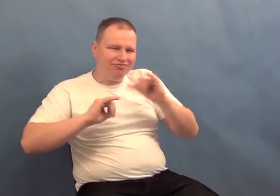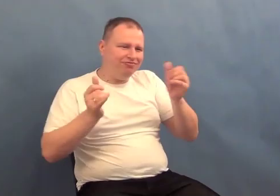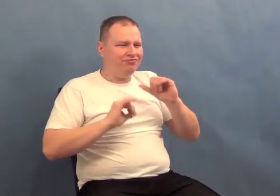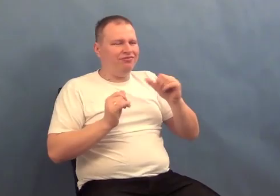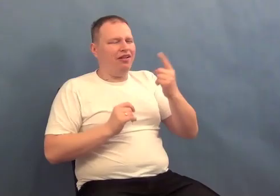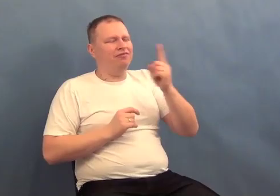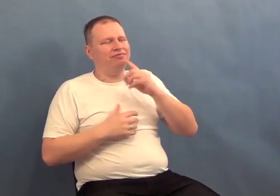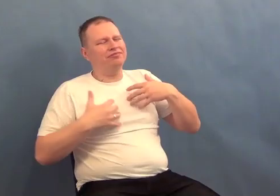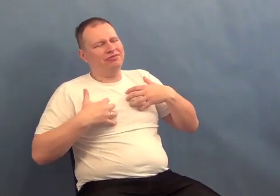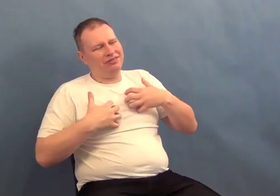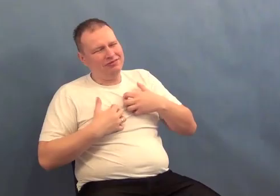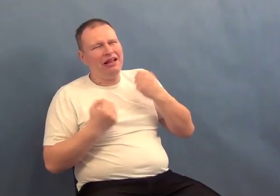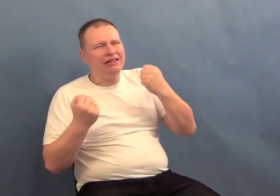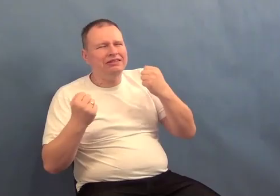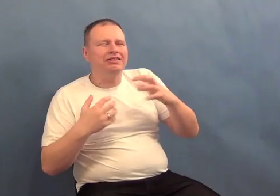Jeden chłopak był bardzo zmęczony po długiej jeździe.